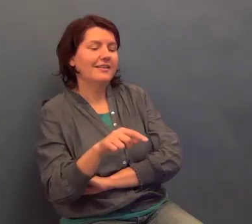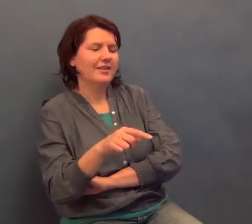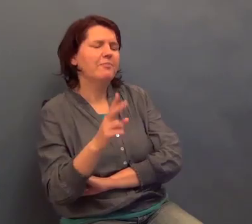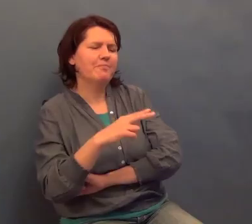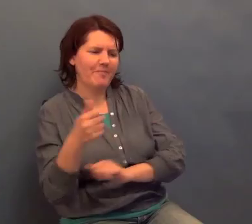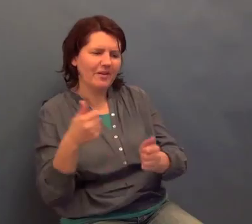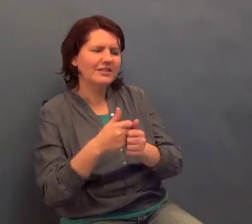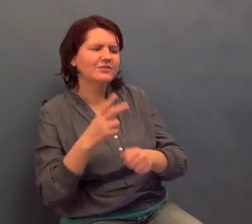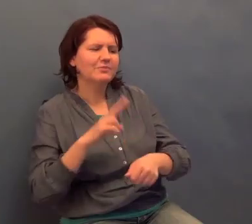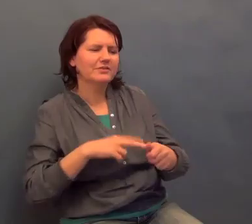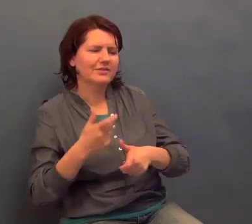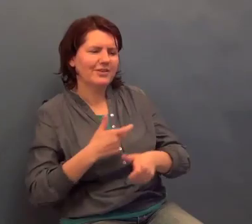Policjant podchodzi i co dalej robi?